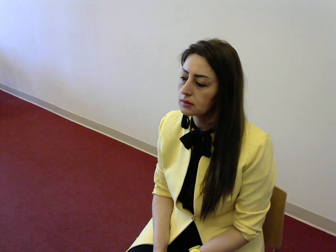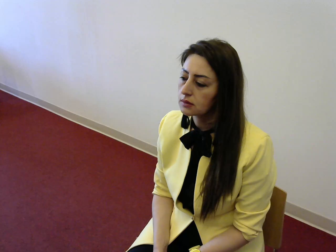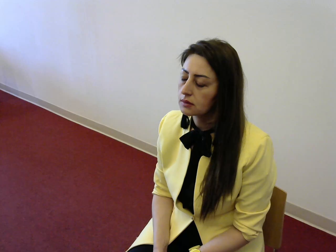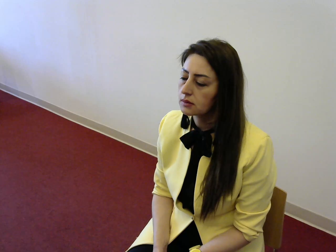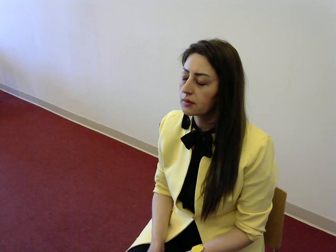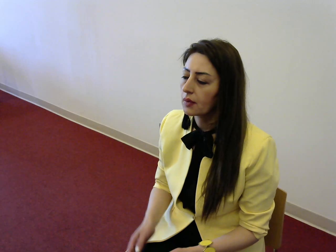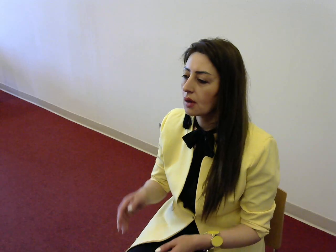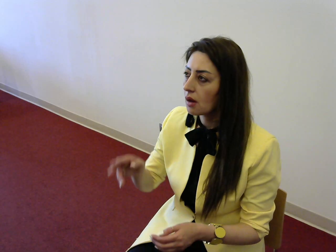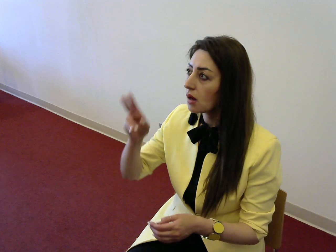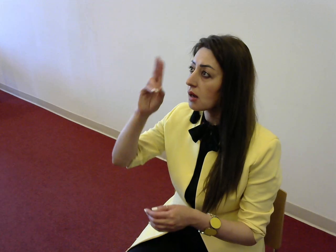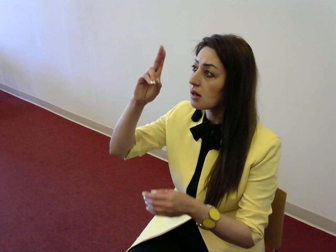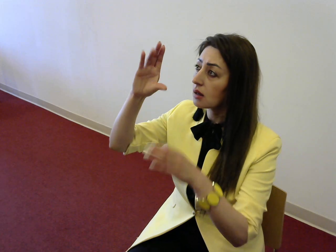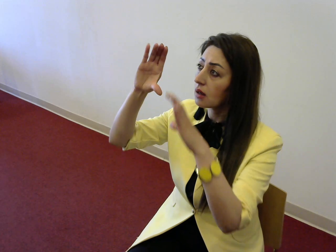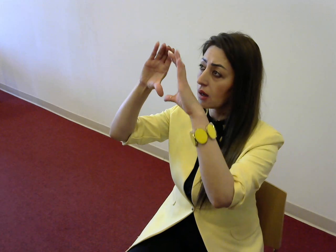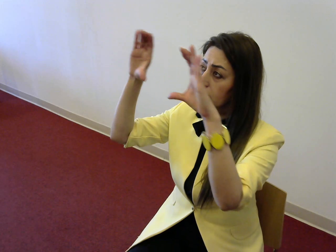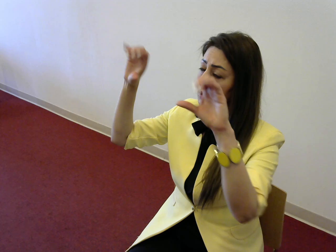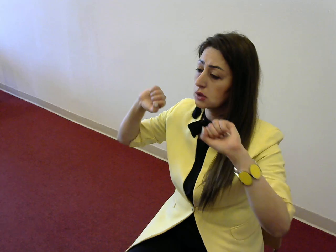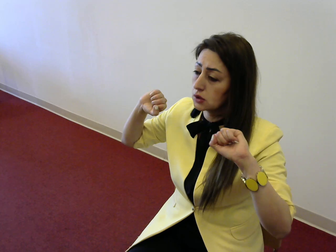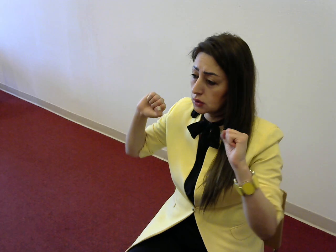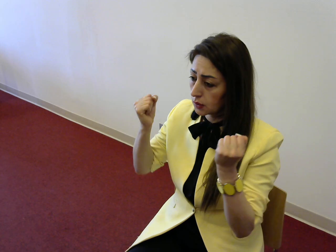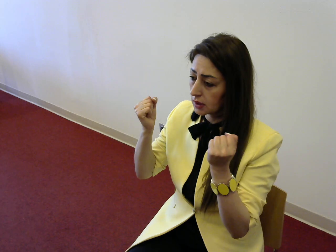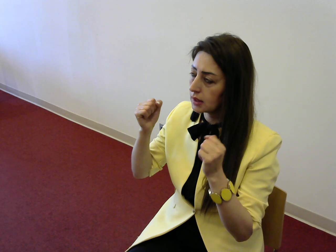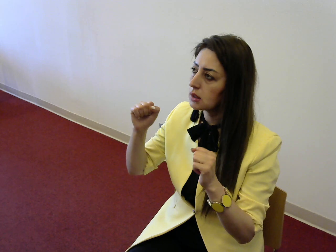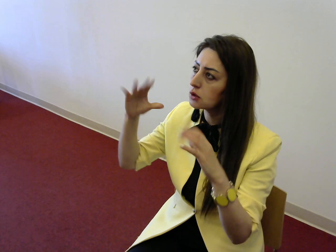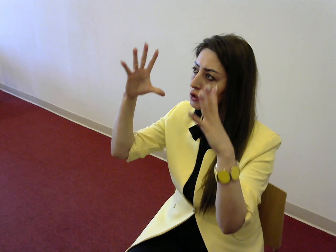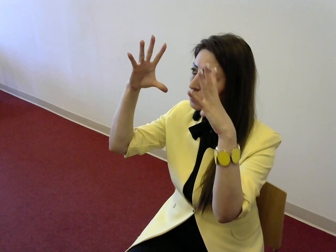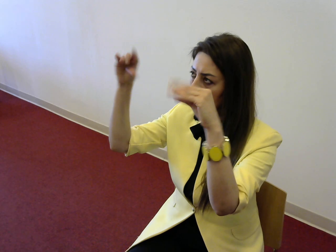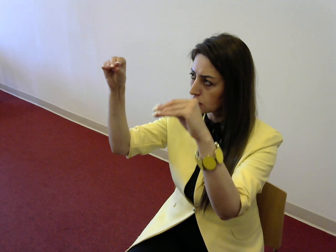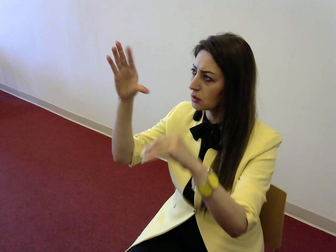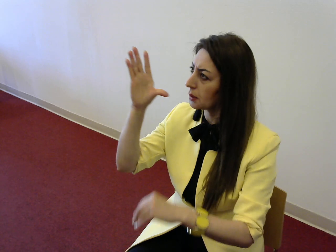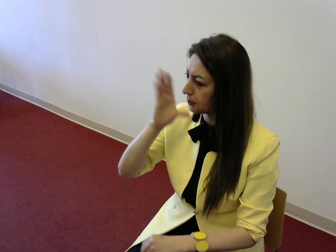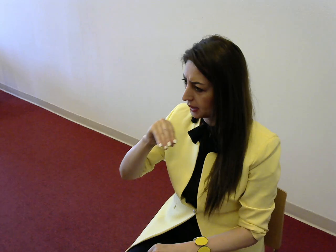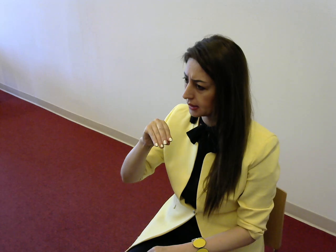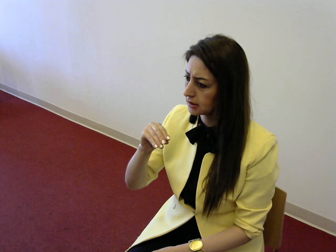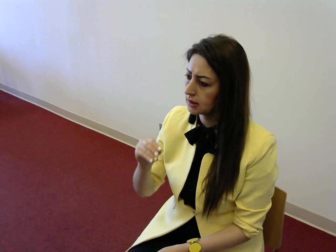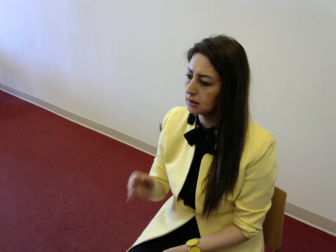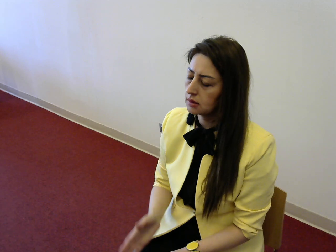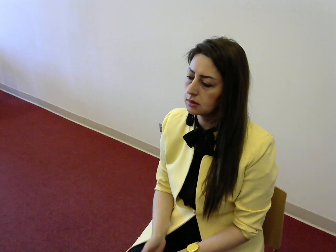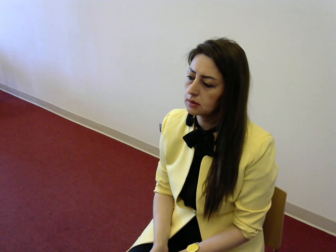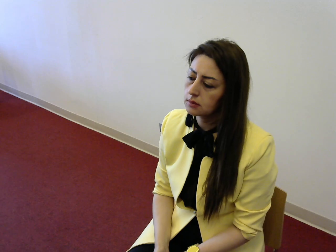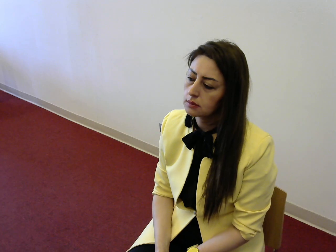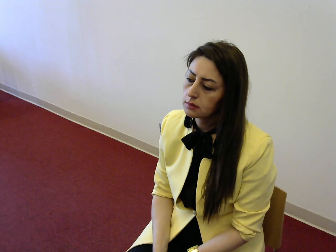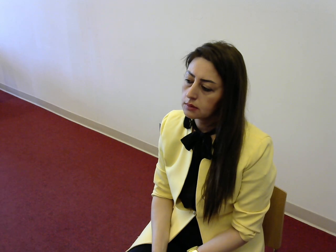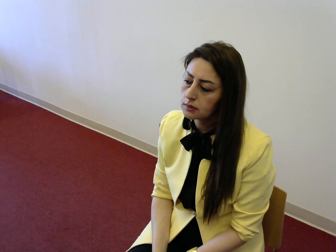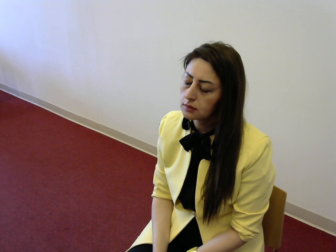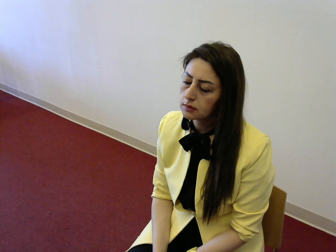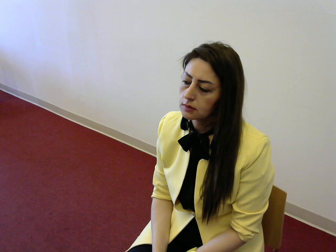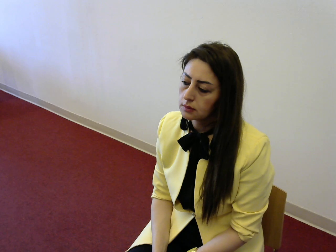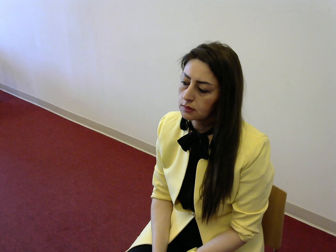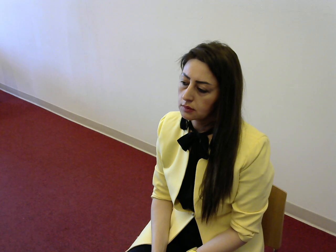Kondisioneri söndürə bilərsinizmi?